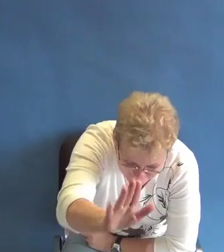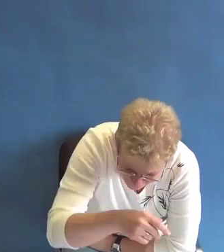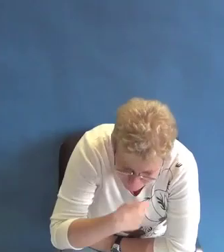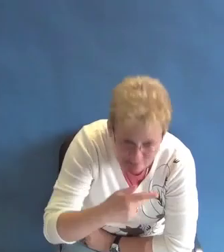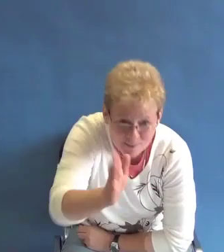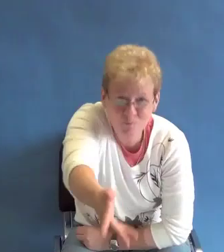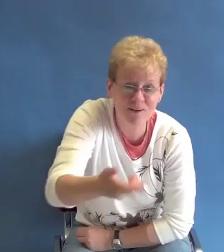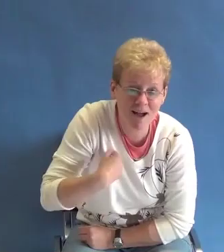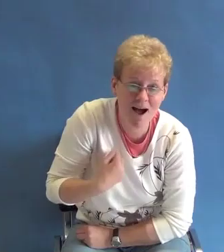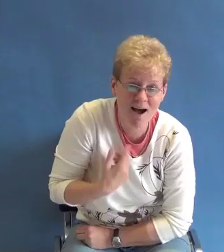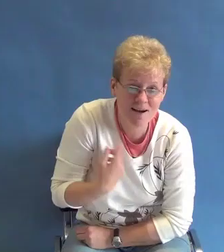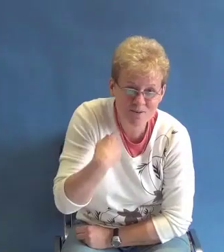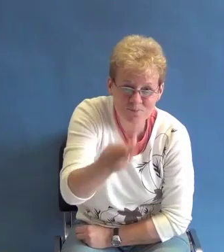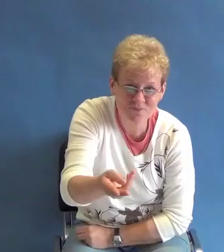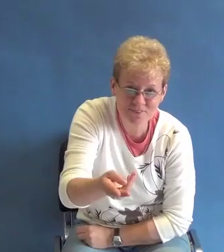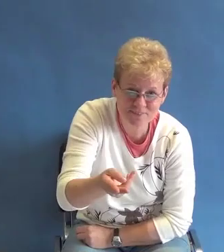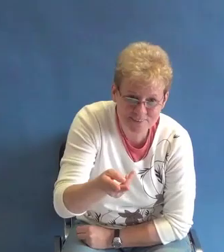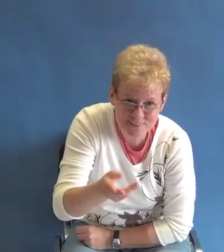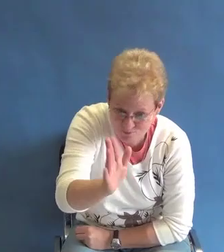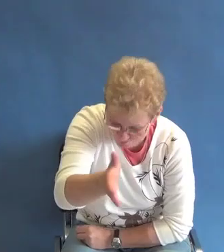Już miałaś, teraz ja mówię.